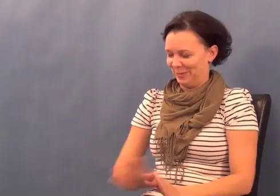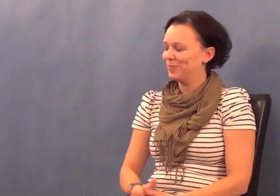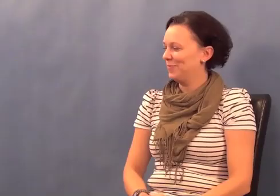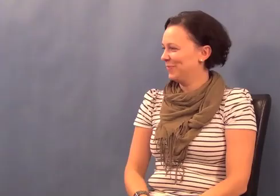Koniec.